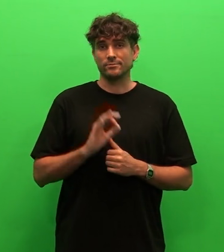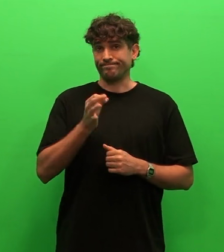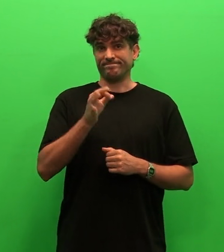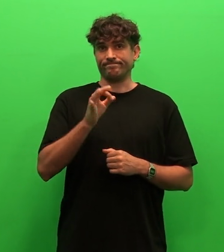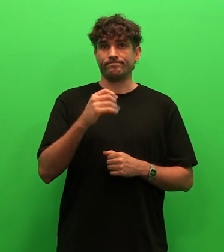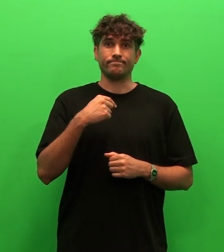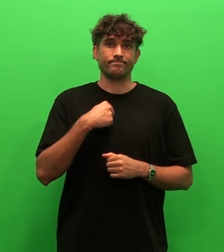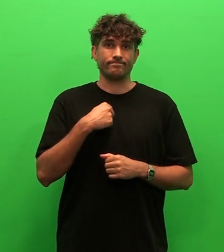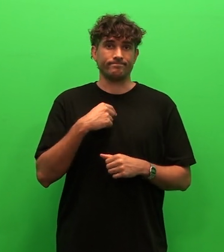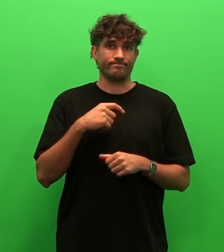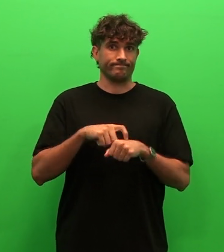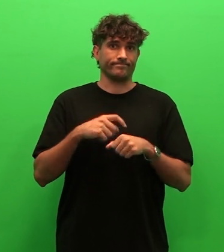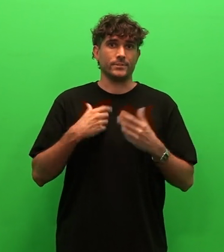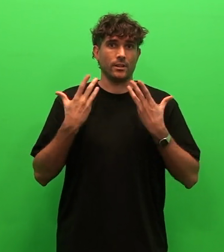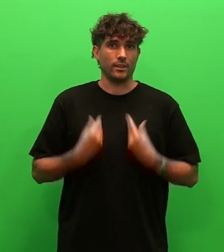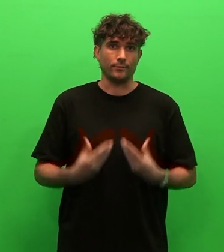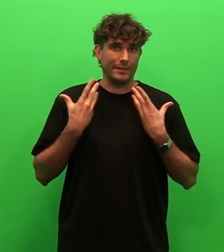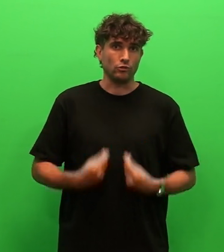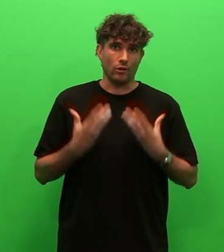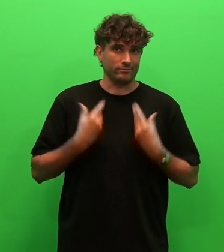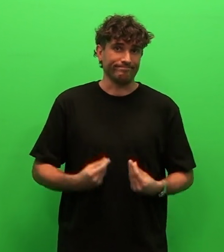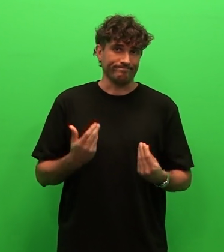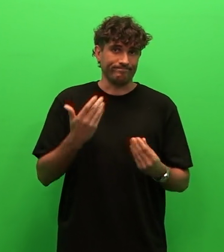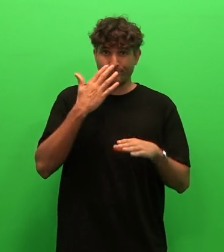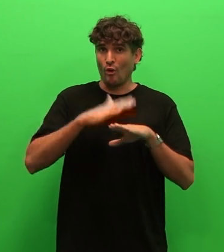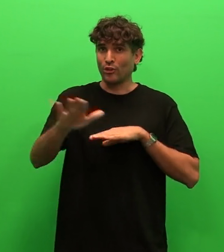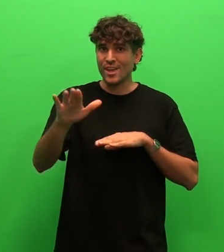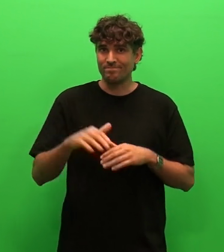Sí, tinc depressió crònica.